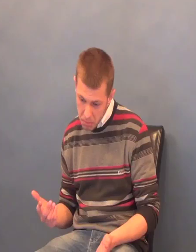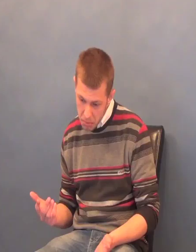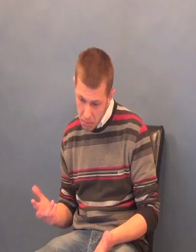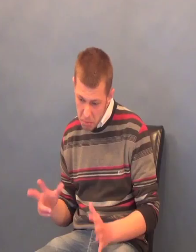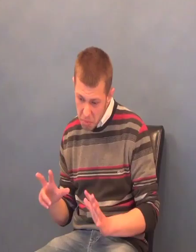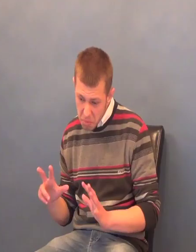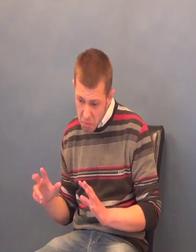Ósma...